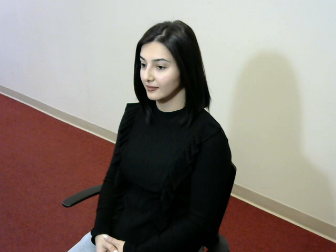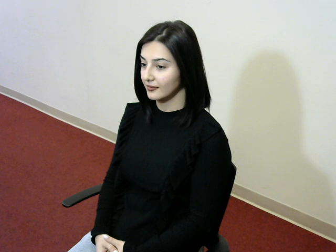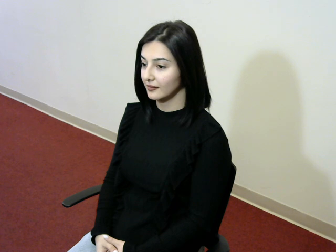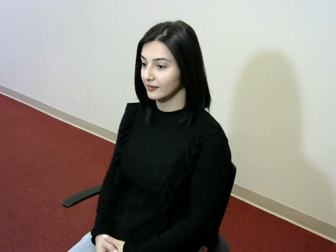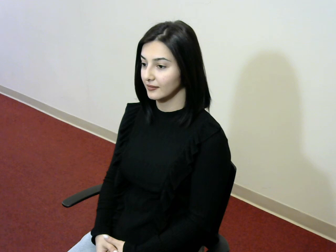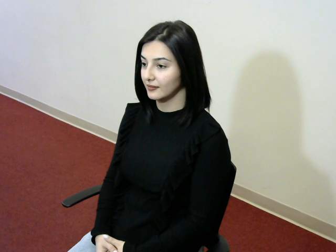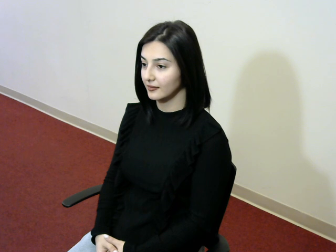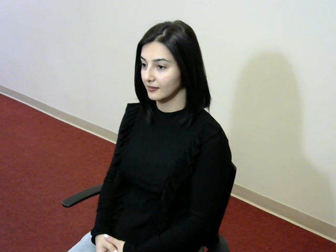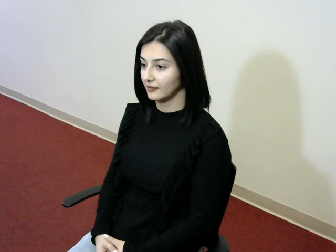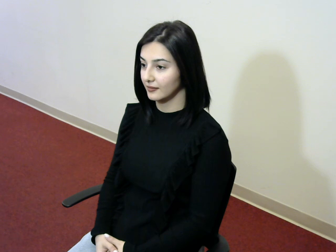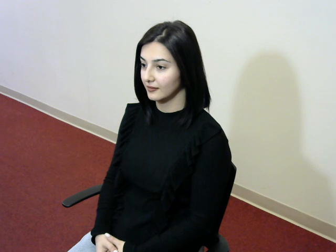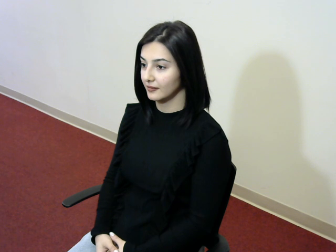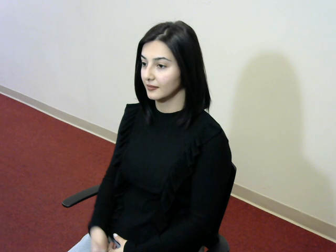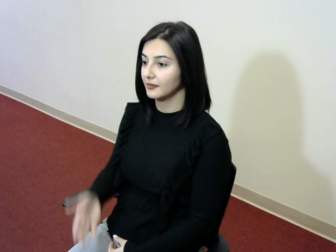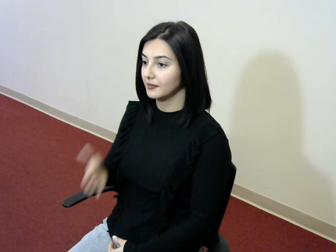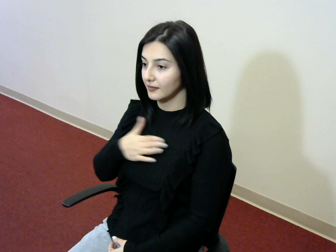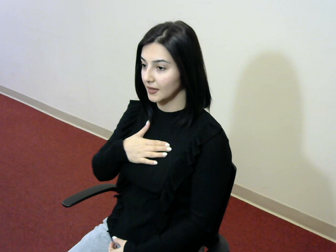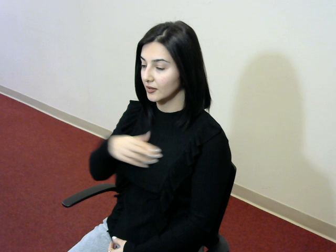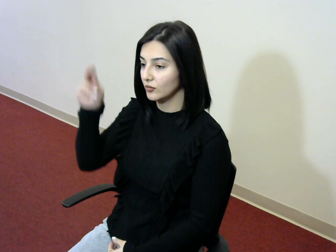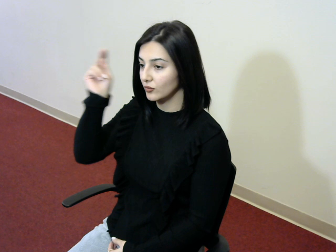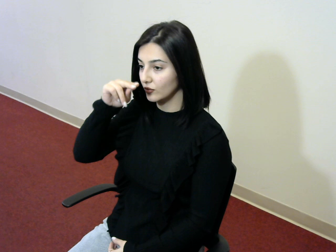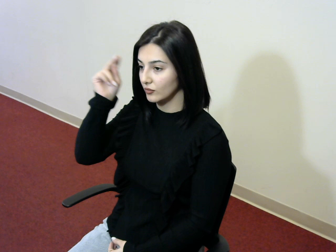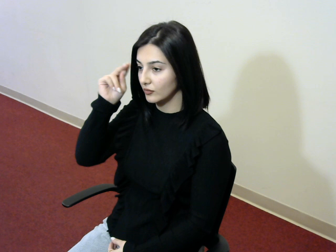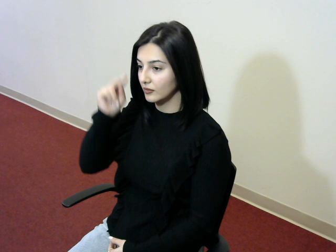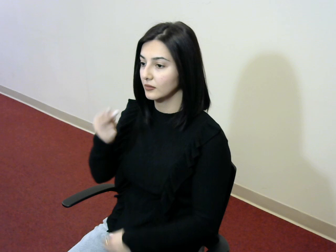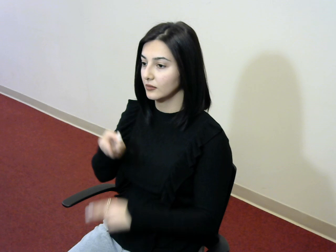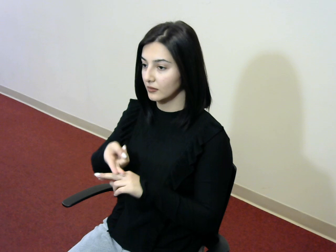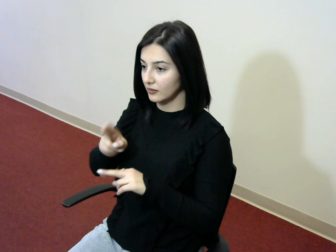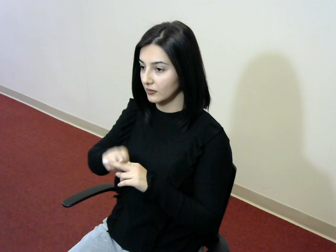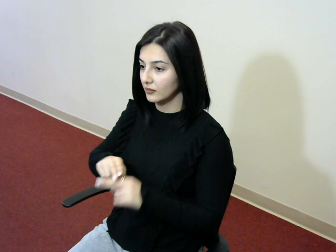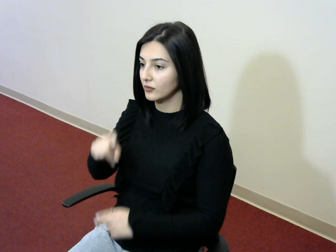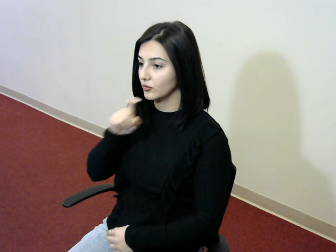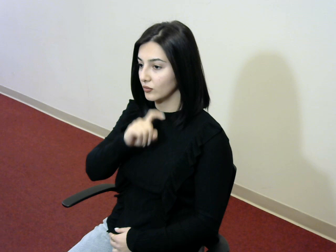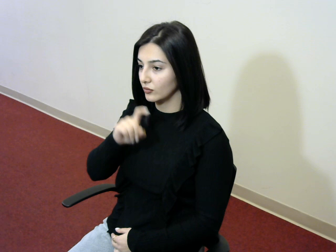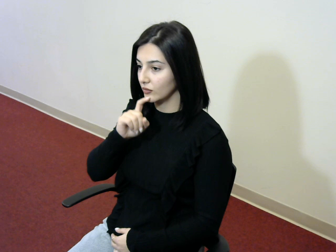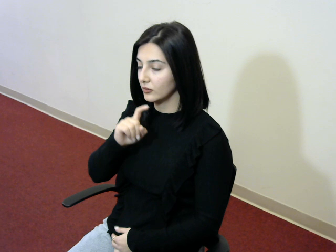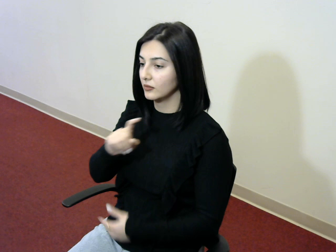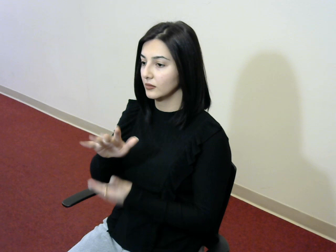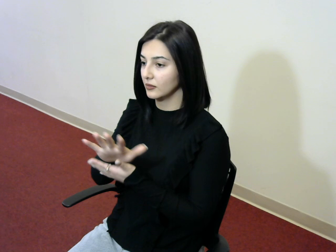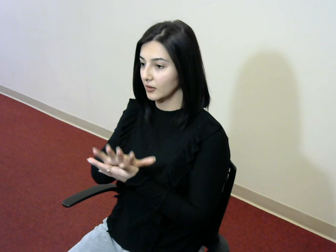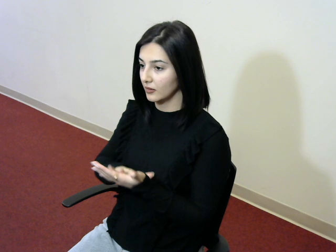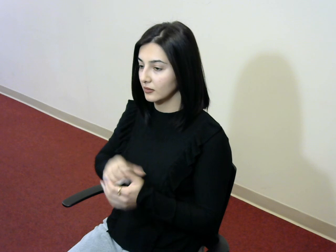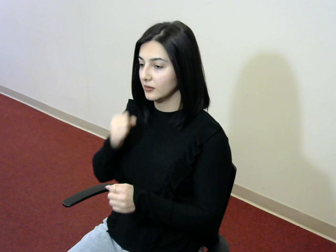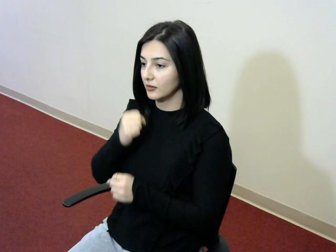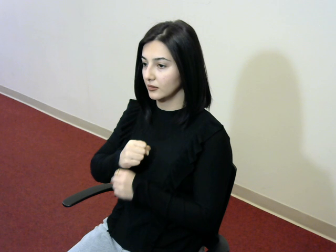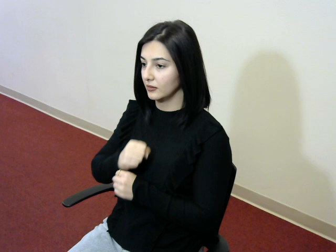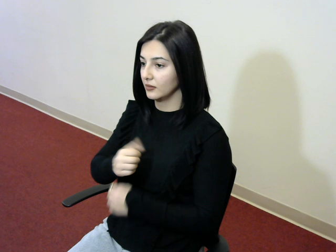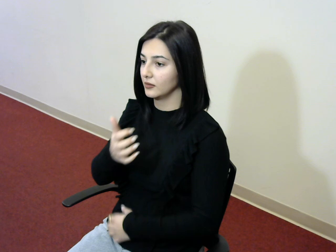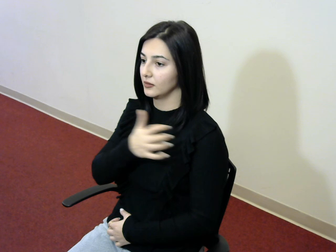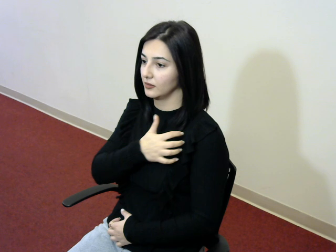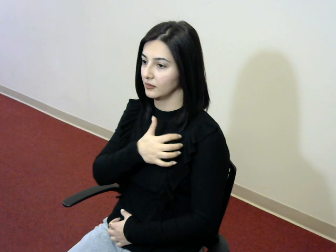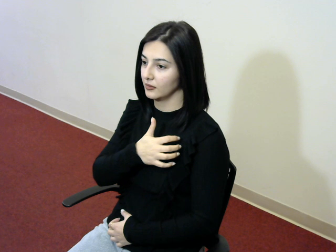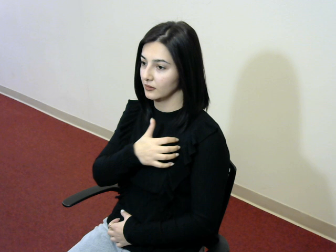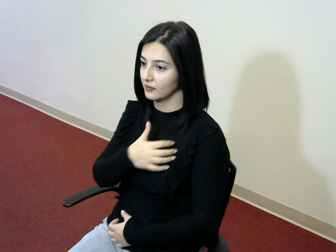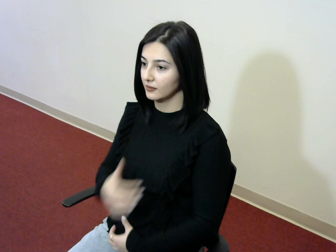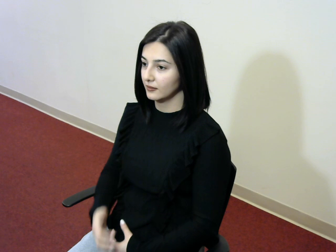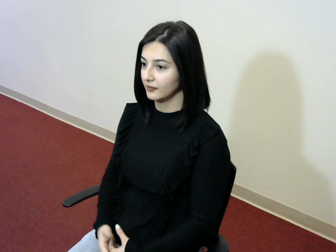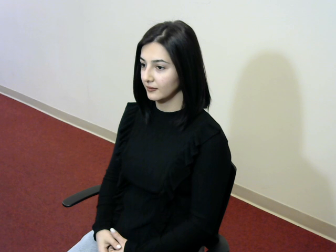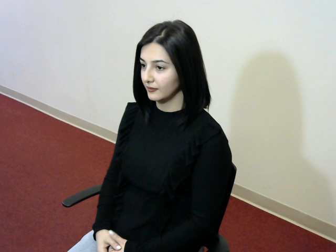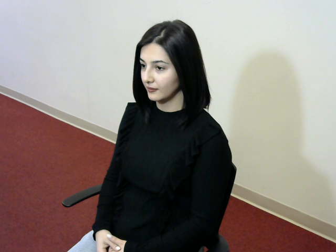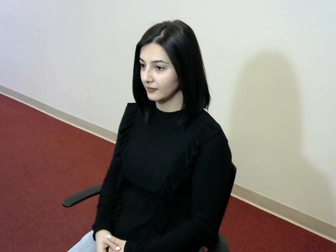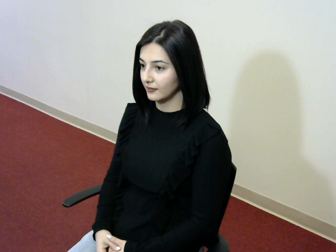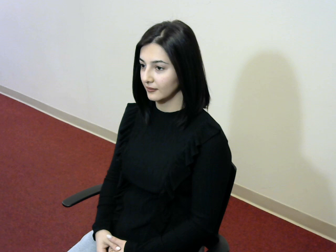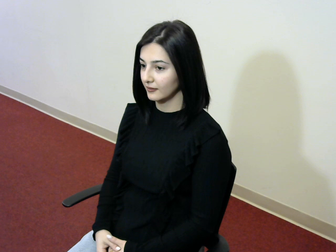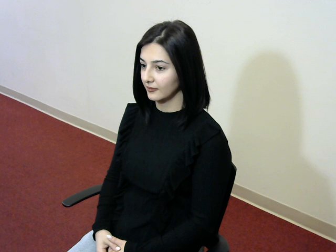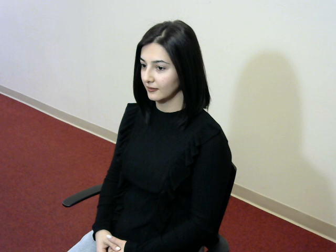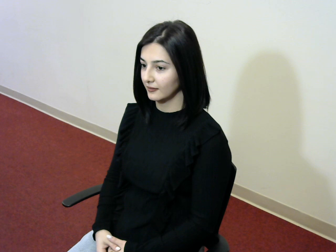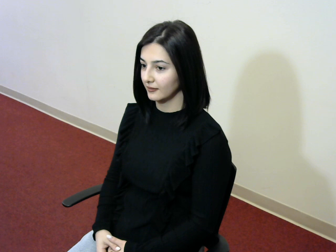Mən təhsilimi bu universitetdə davam etmək istəyirəm